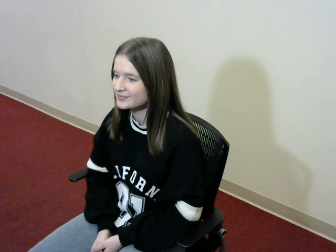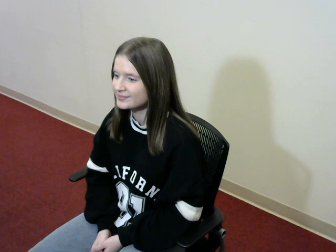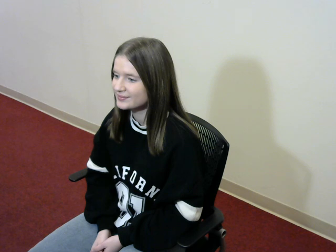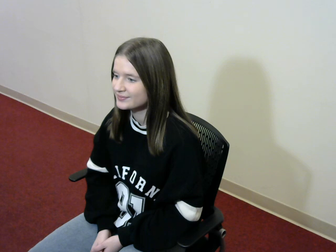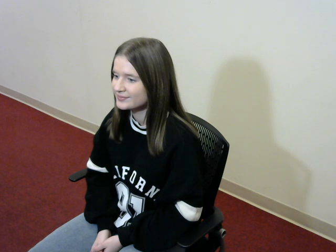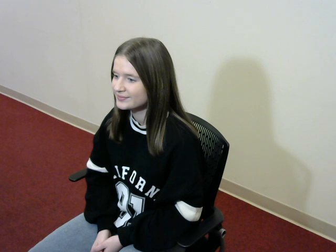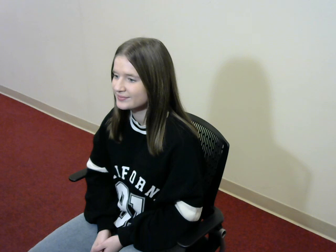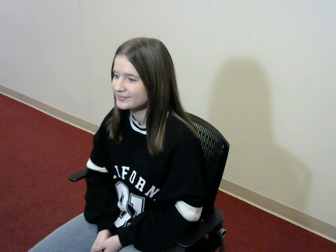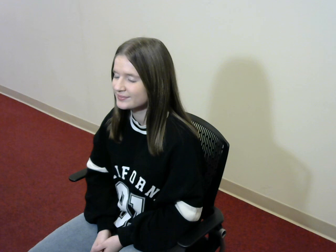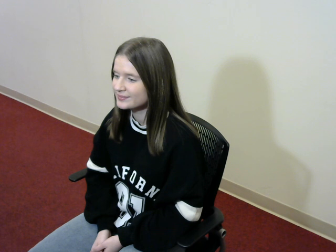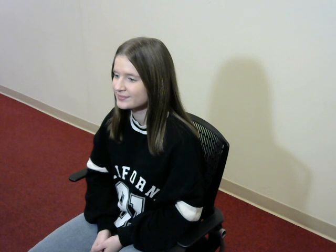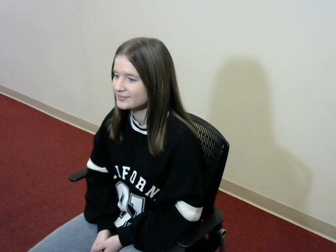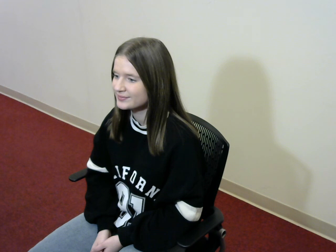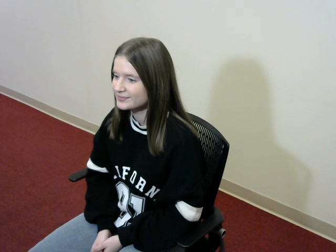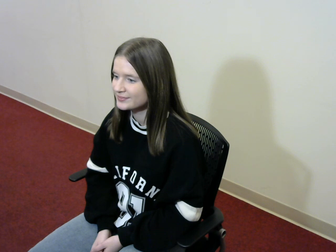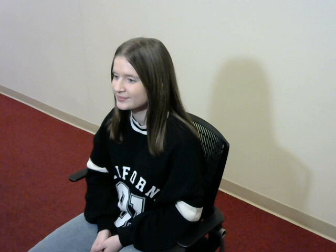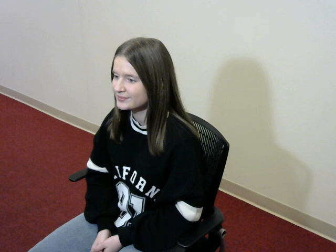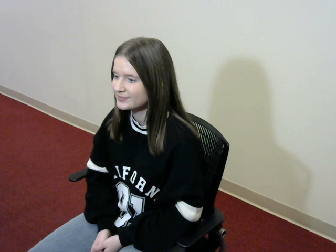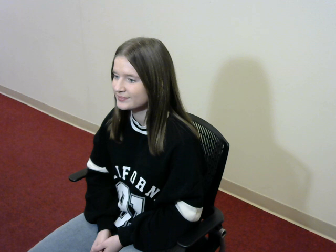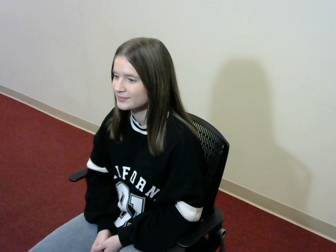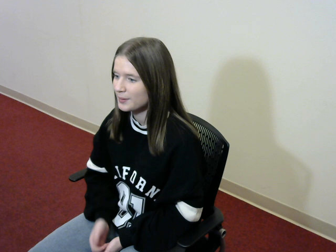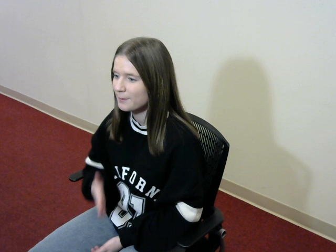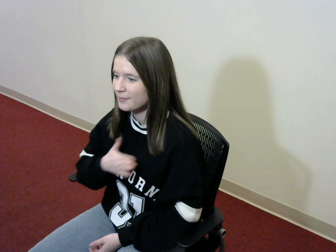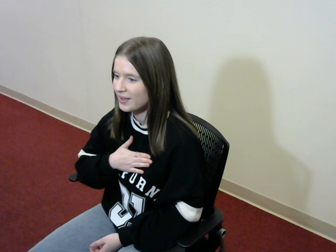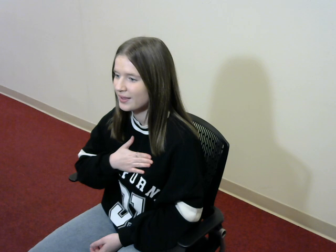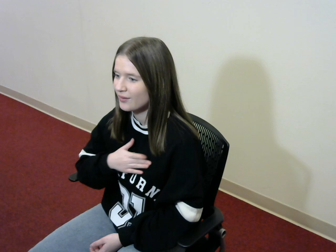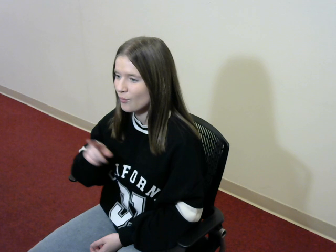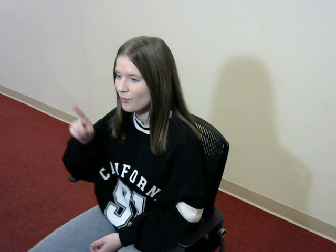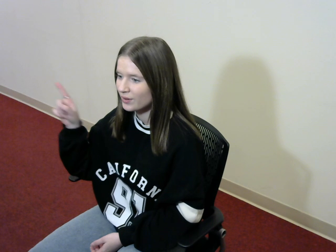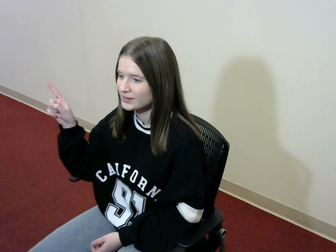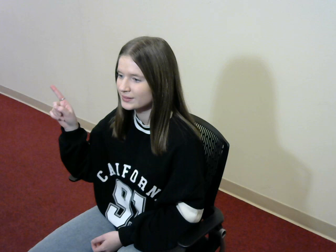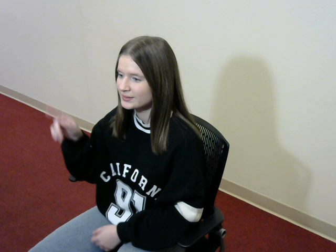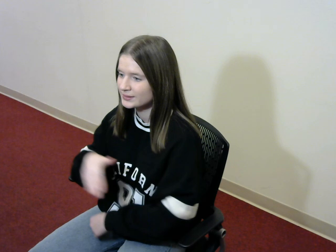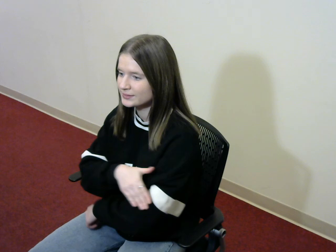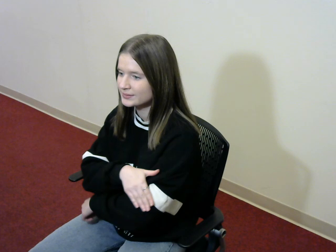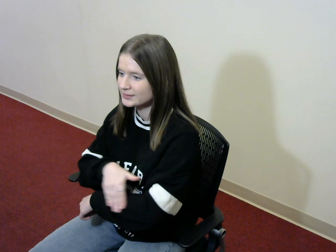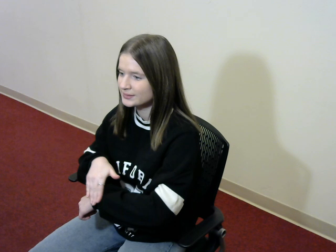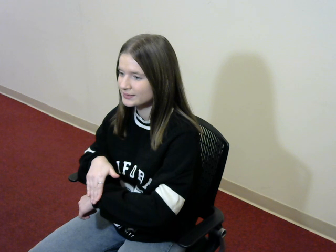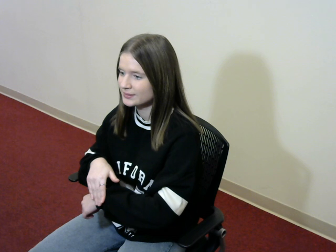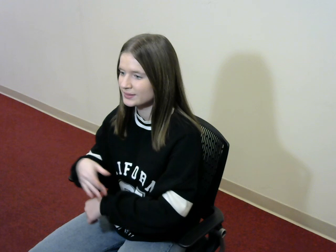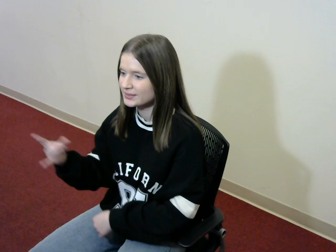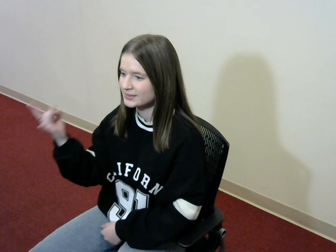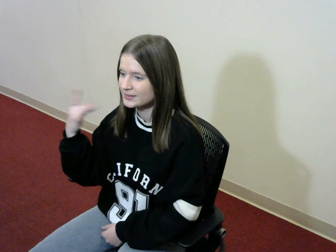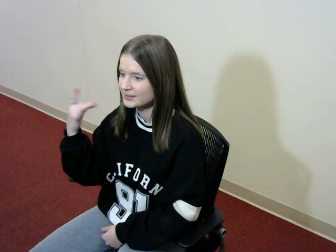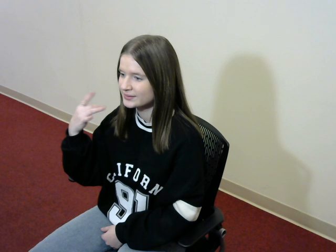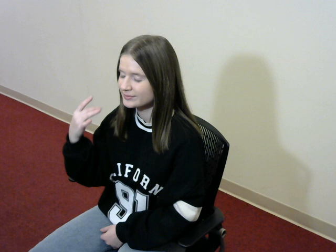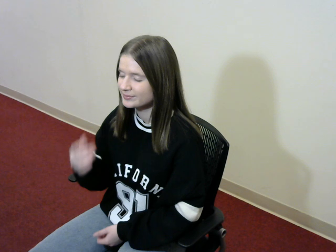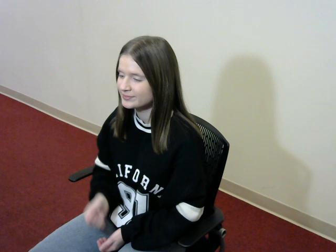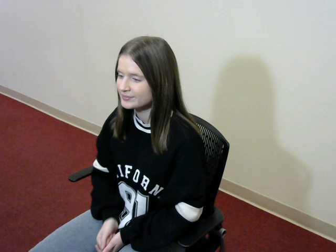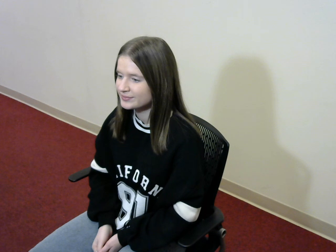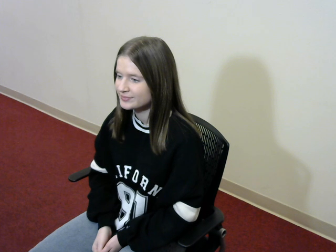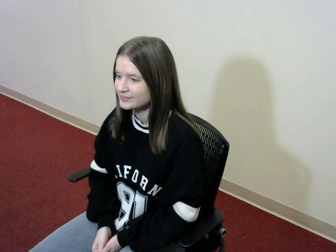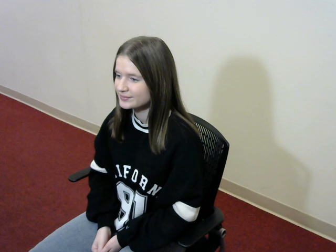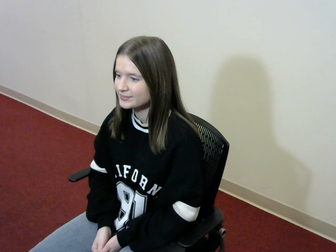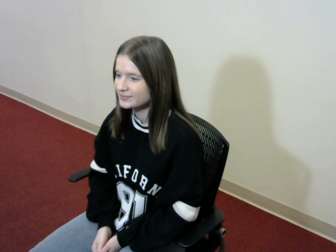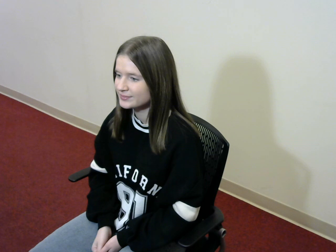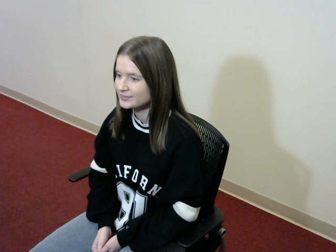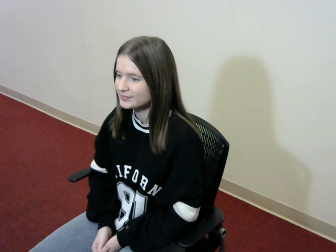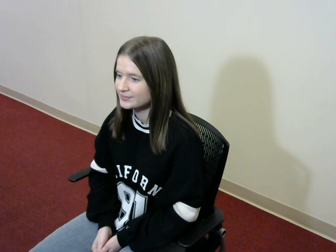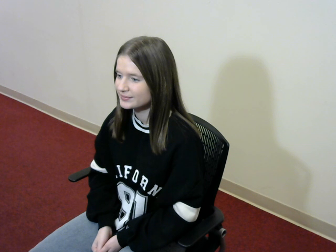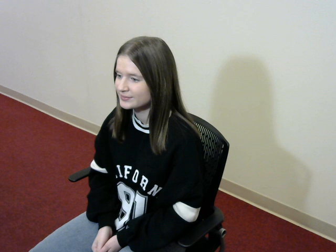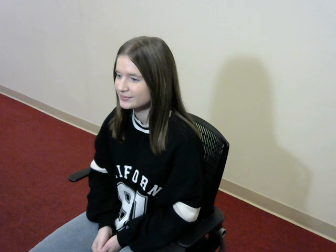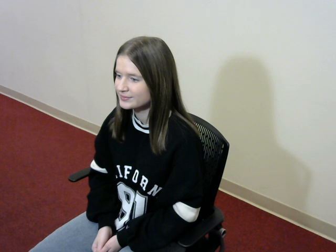Mənə oranın ünvanını deyin